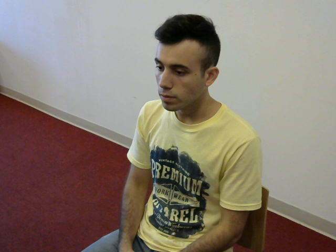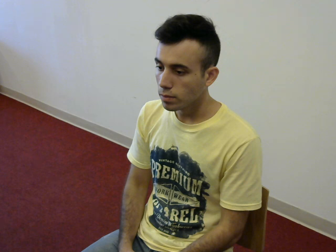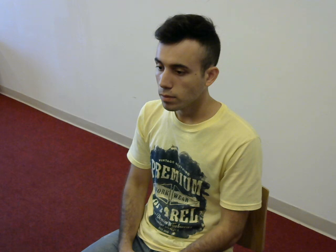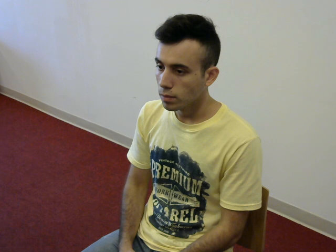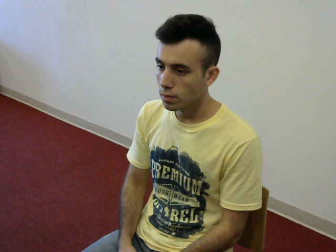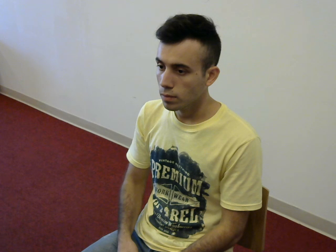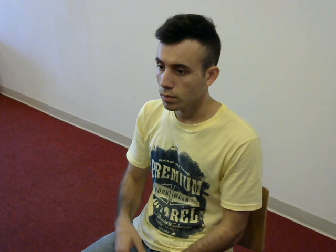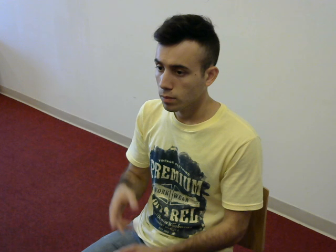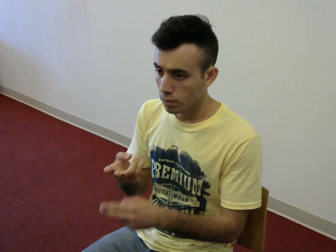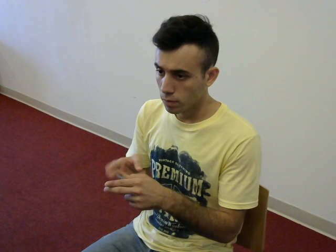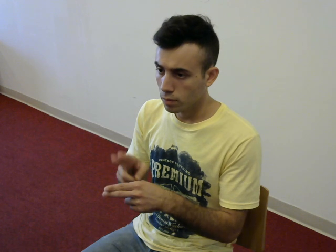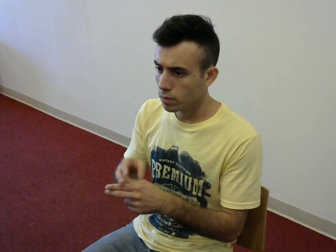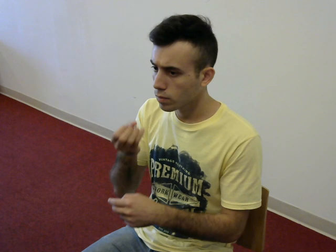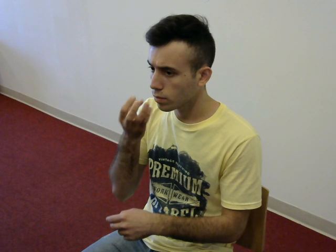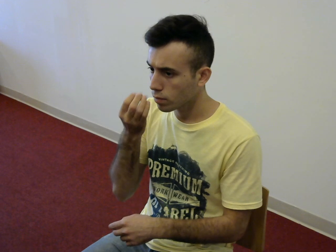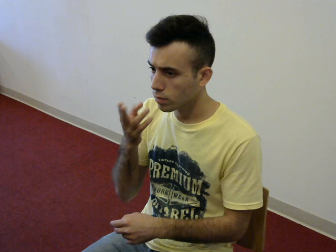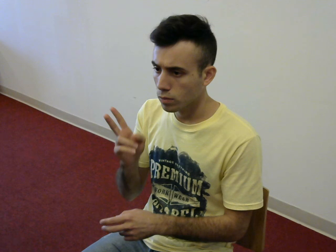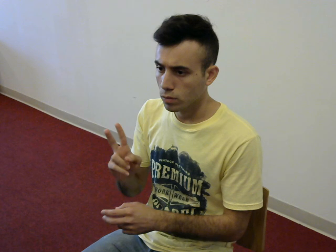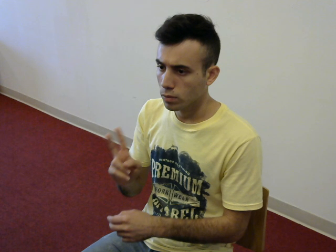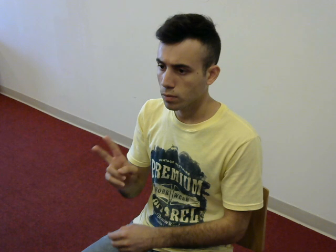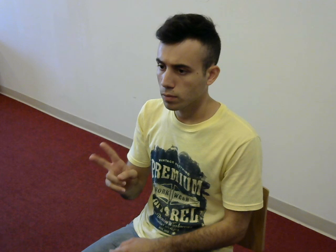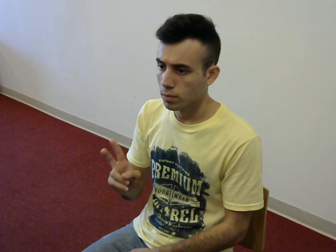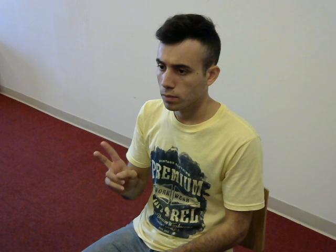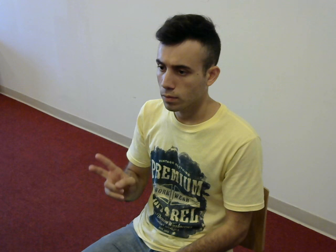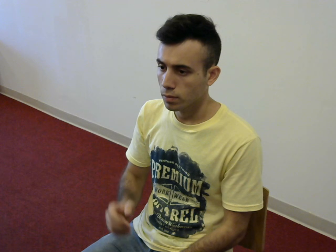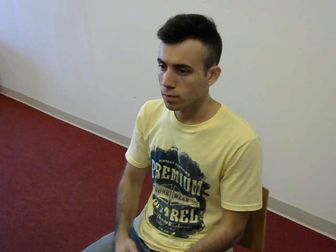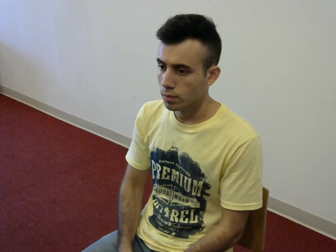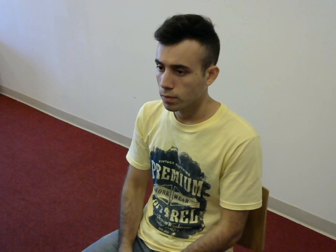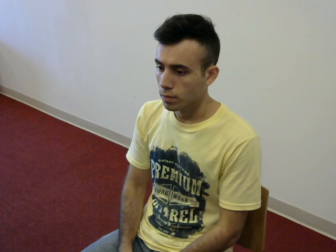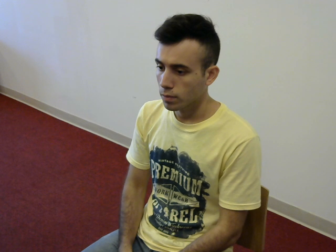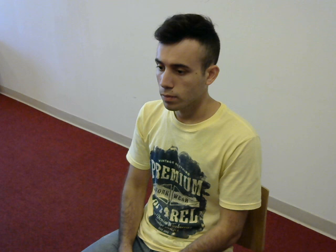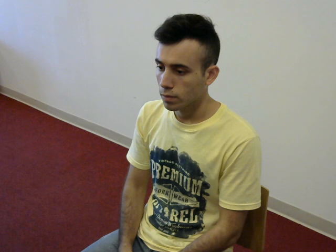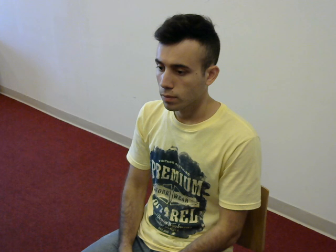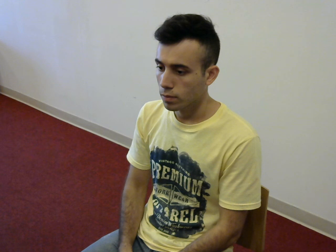Bu çiçəklər kimindir?